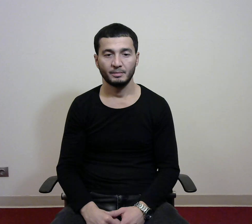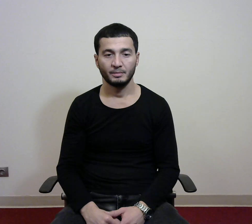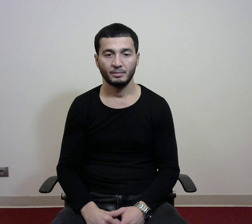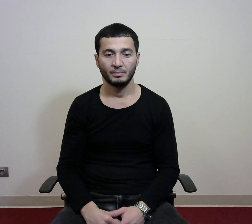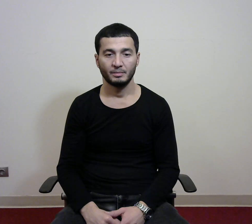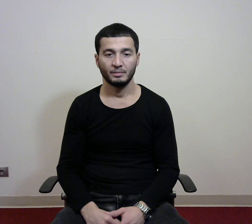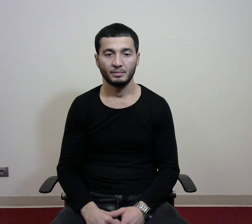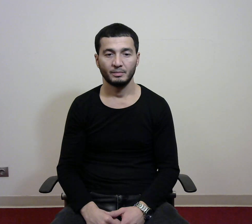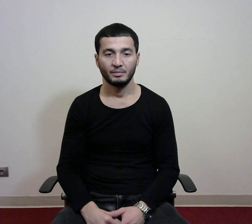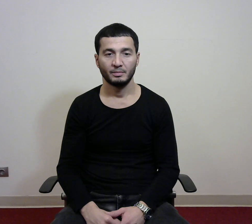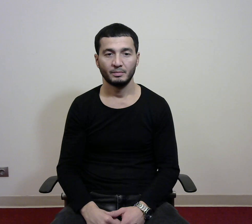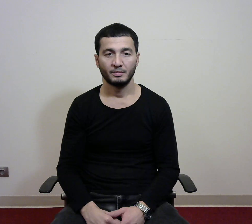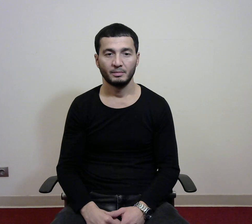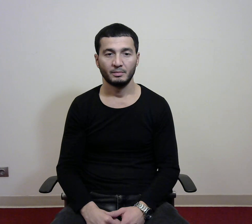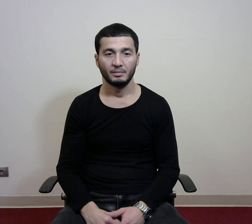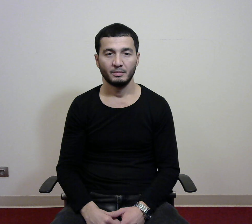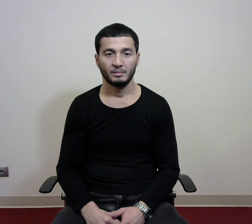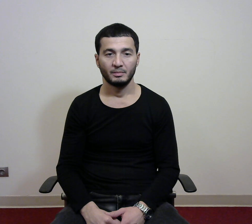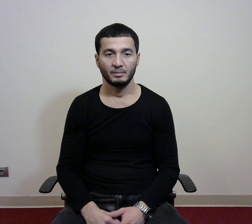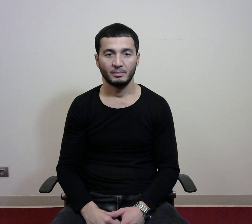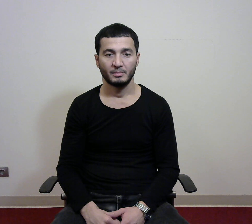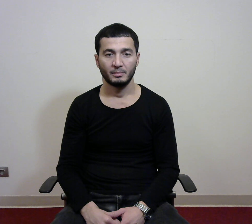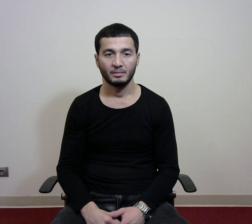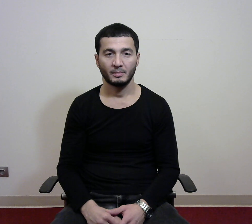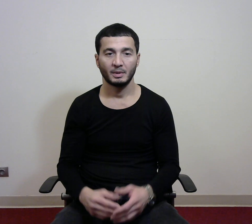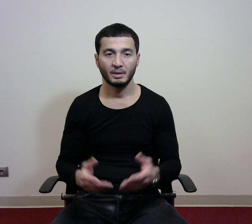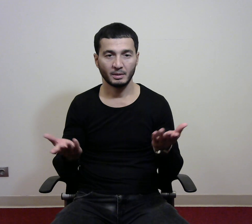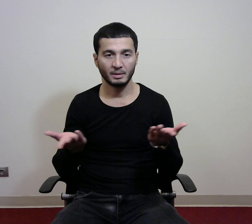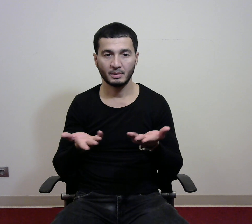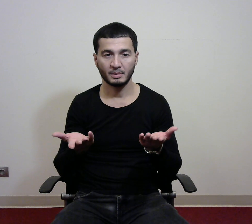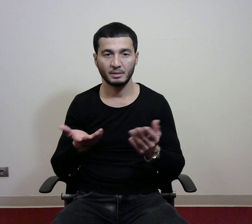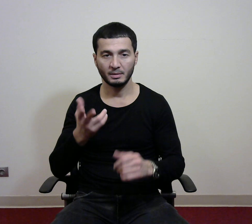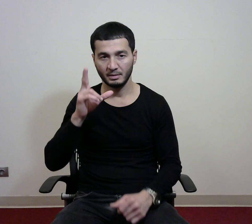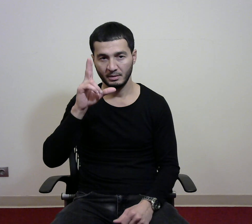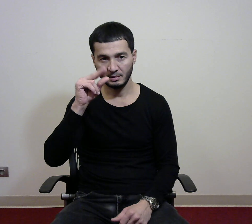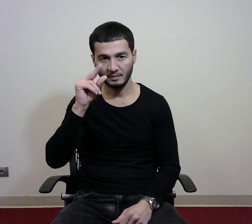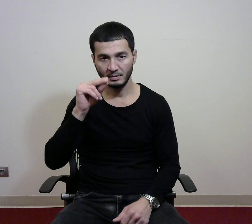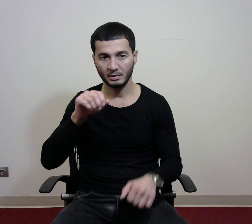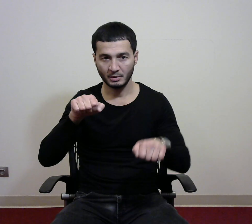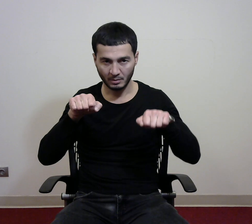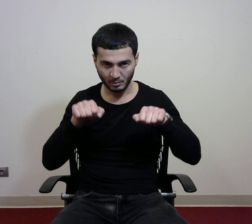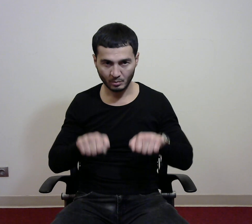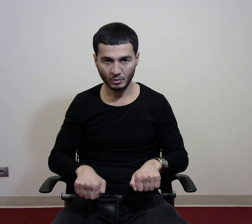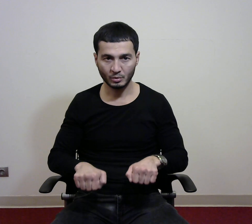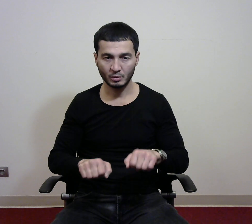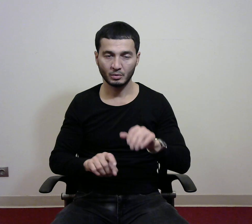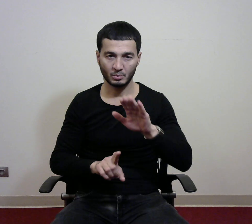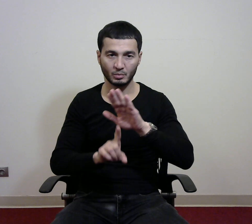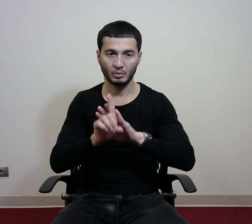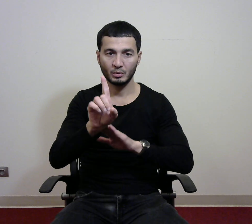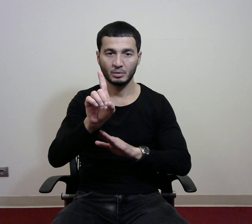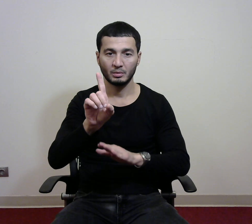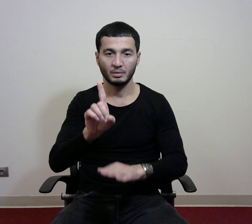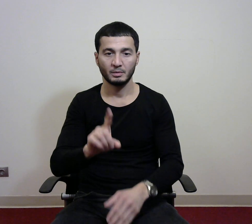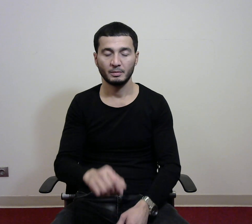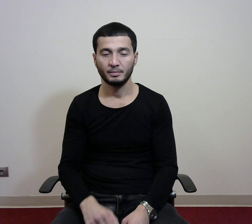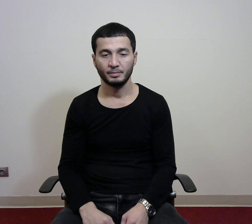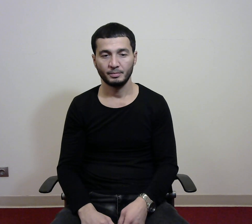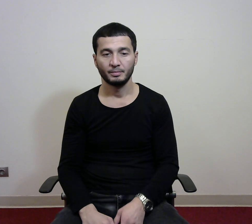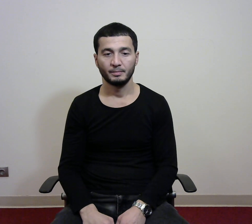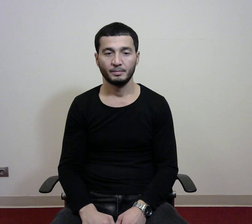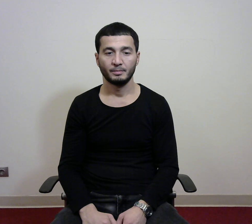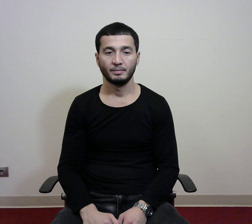Hansı tarixdən hüququm başlayır?